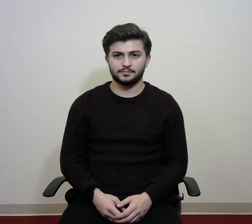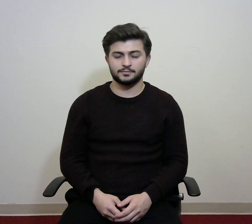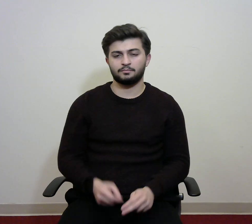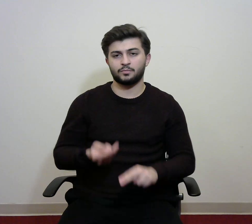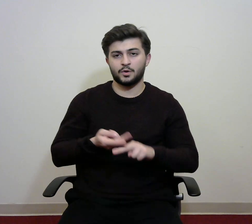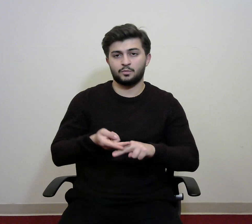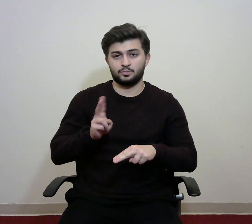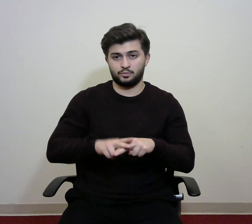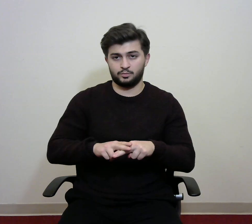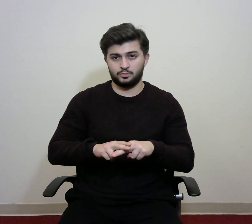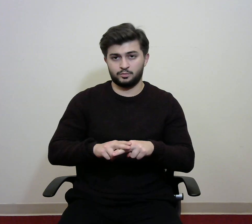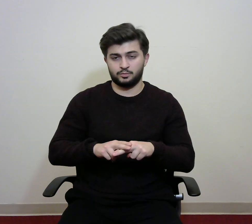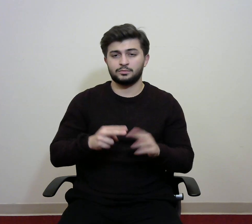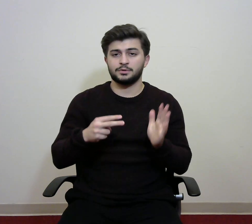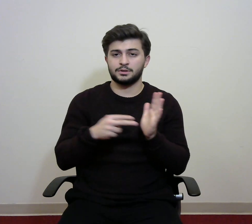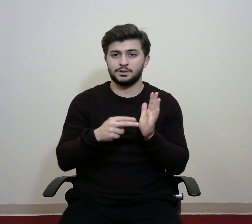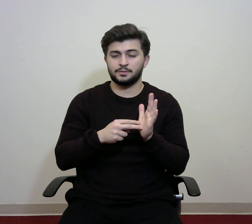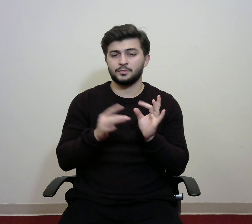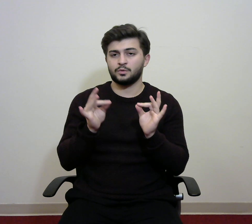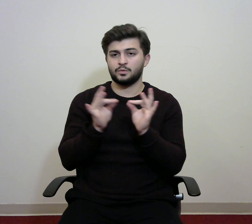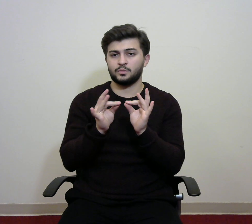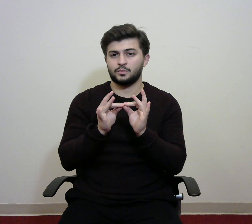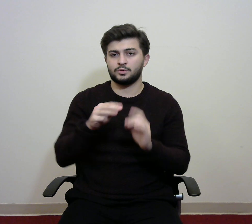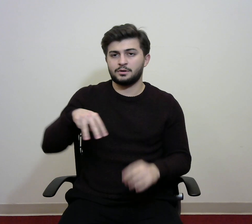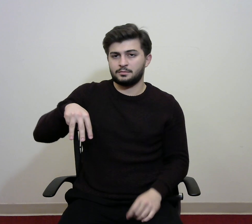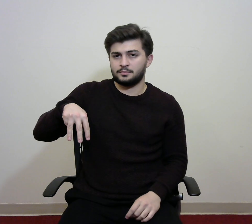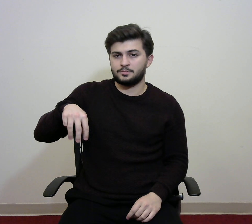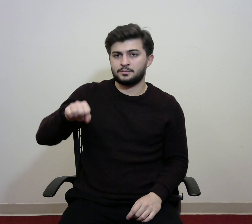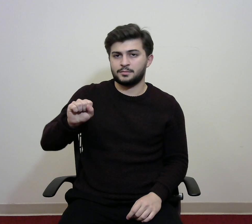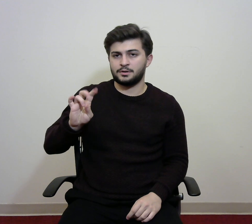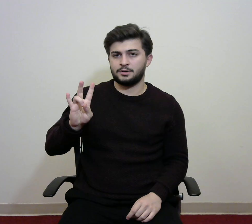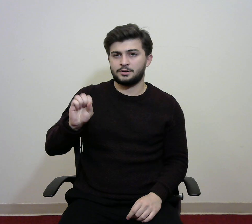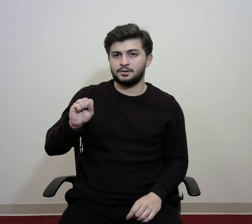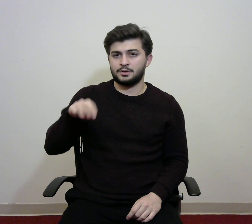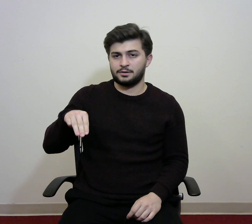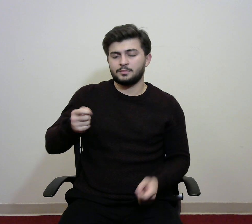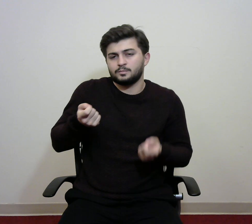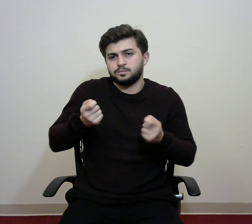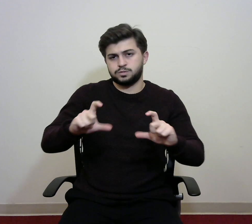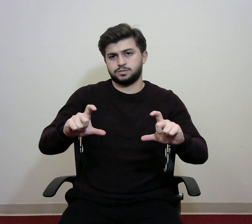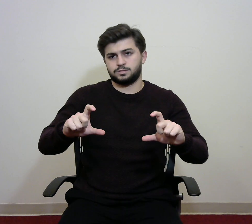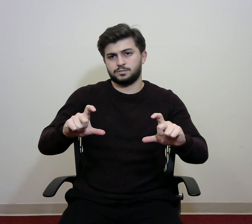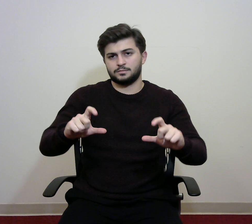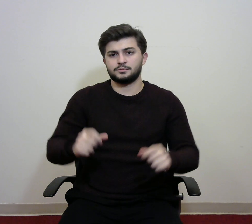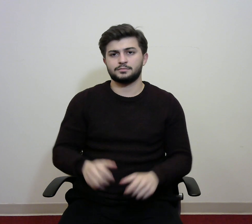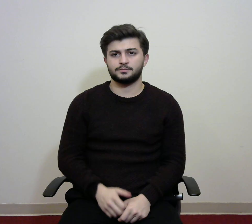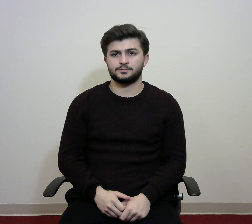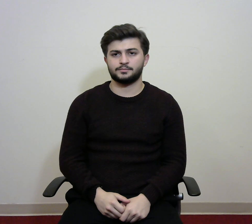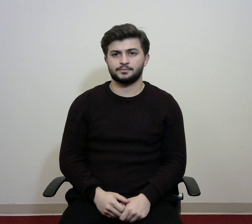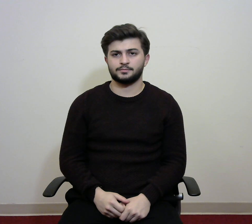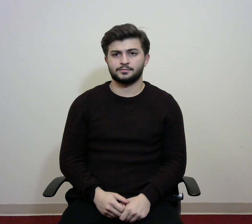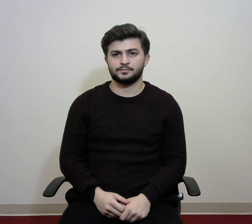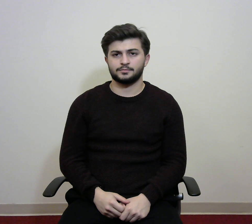Bunun qiyməti 10 manat qalxıb